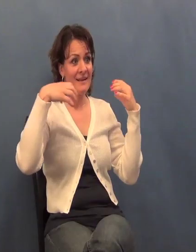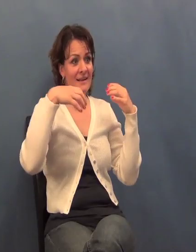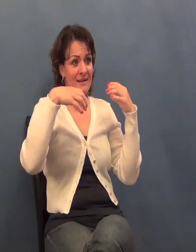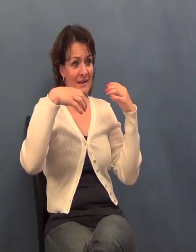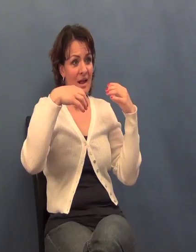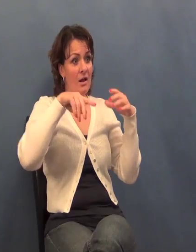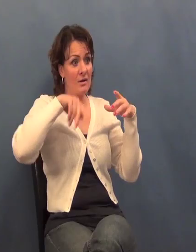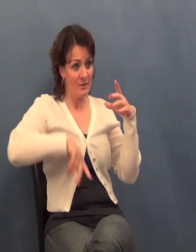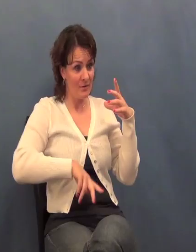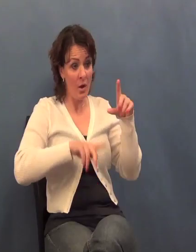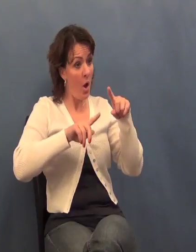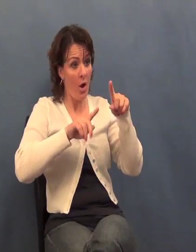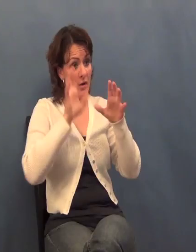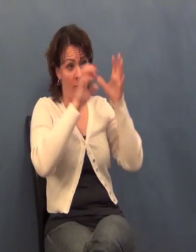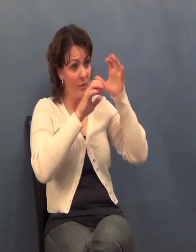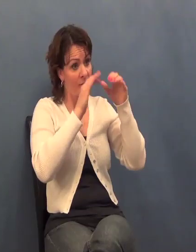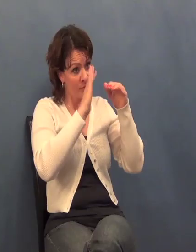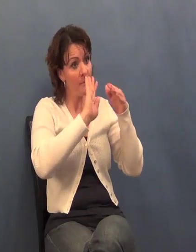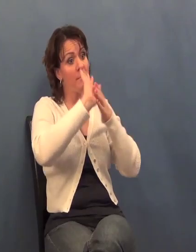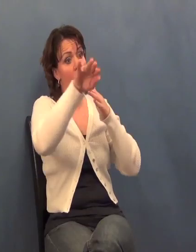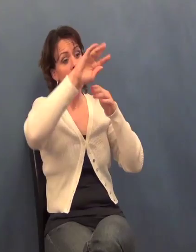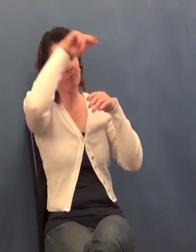Z kulą w środku... nie podczas wspinania, tylko później, jak wypadł.